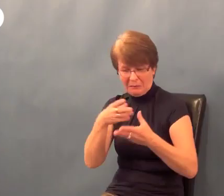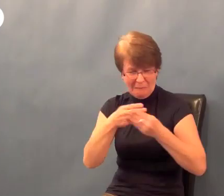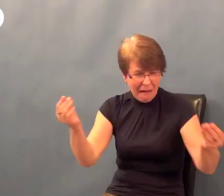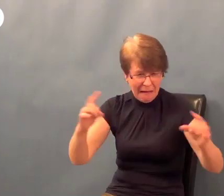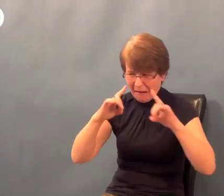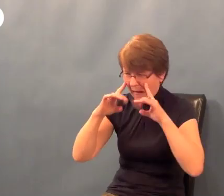Zaczął płakać.